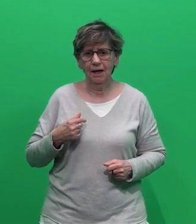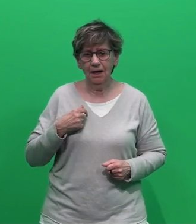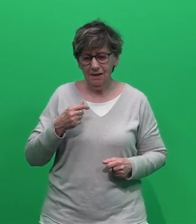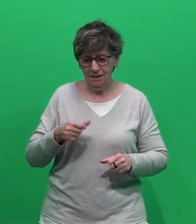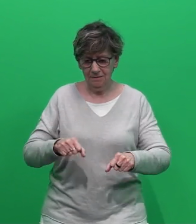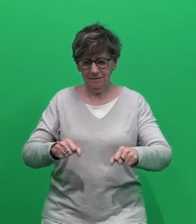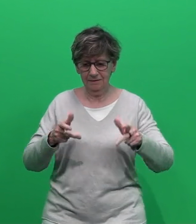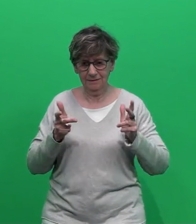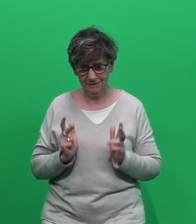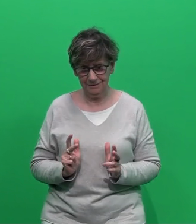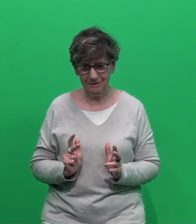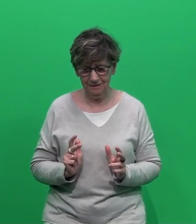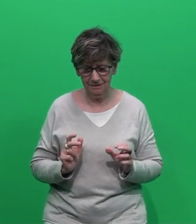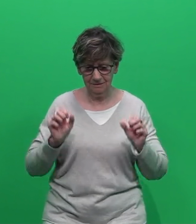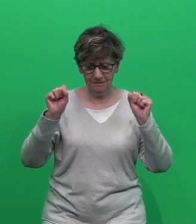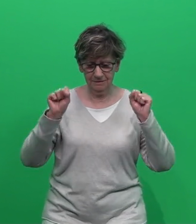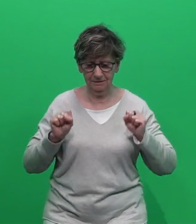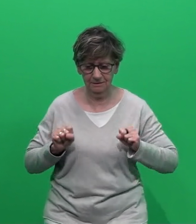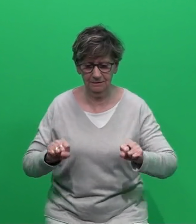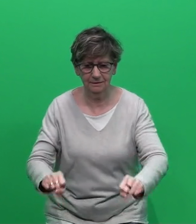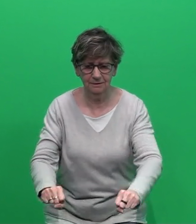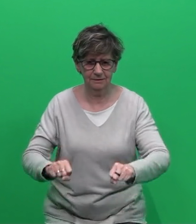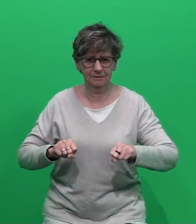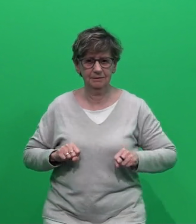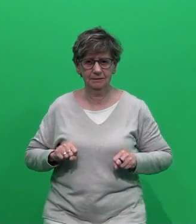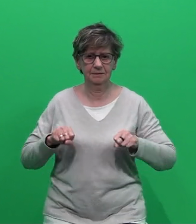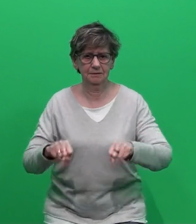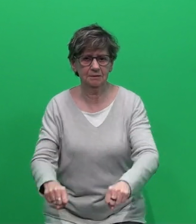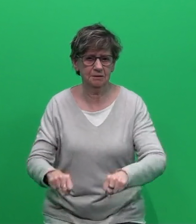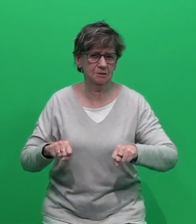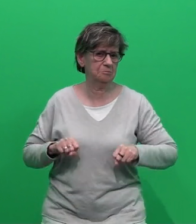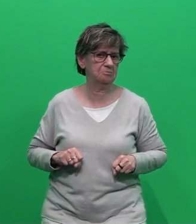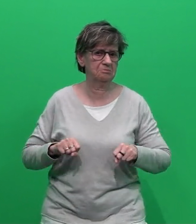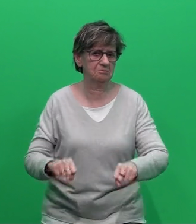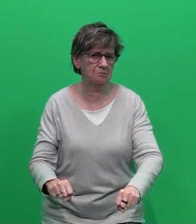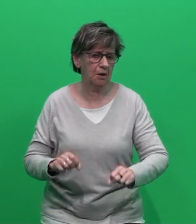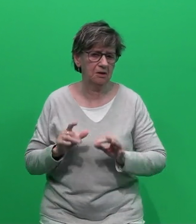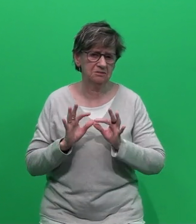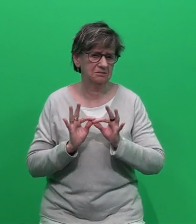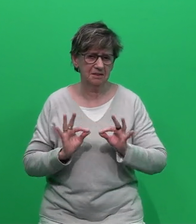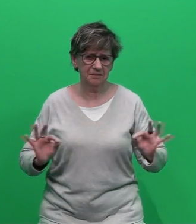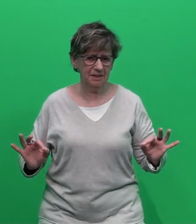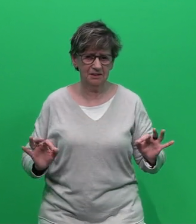Estic asseguda i faig exercicis amb moviments de rem, senzill.